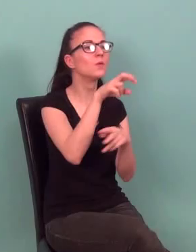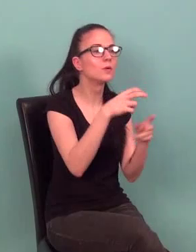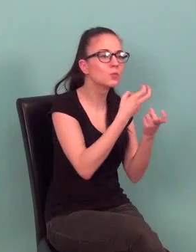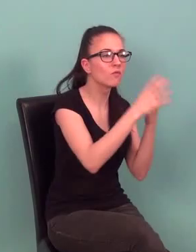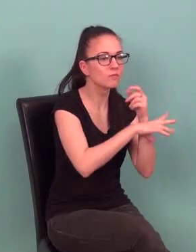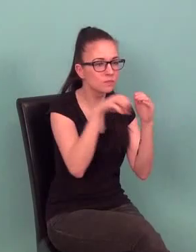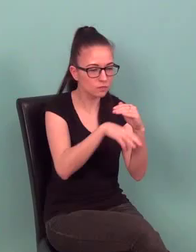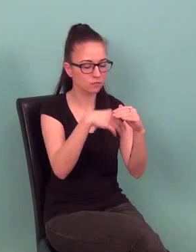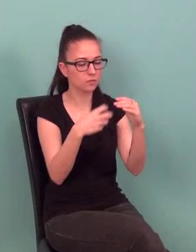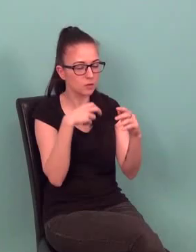Chłopiec szuka dalej w powalonym drzewie.